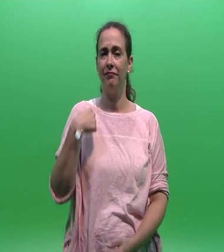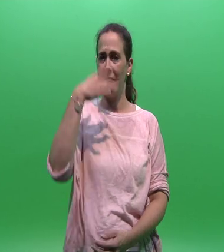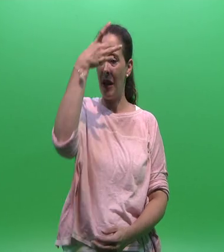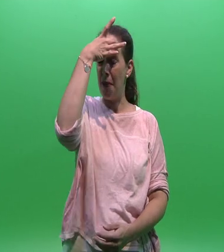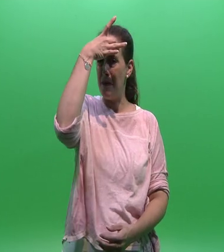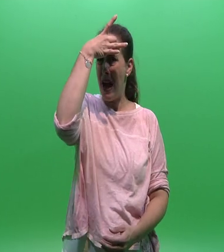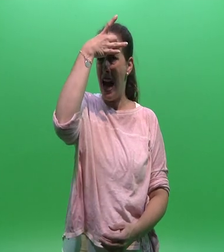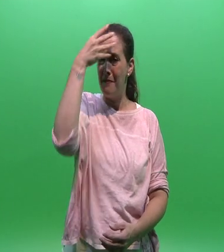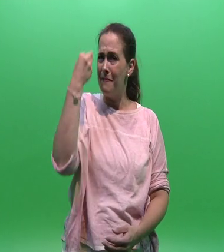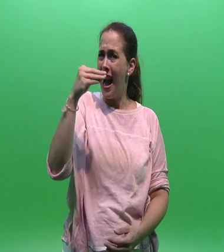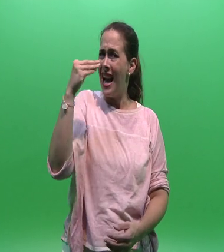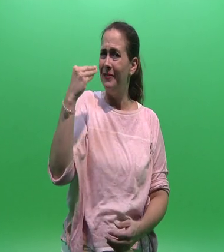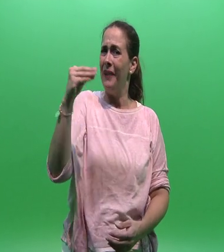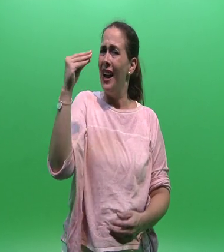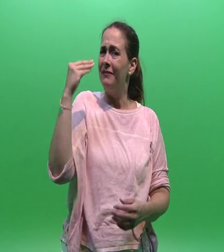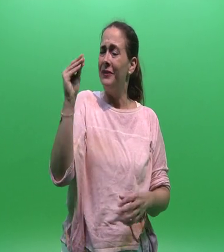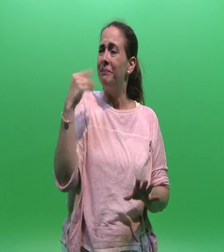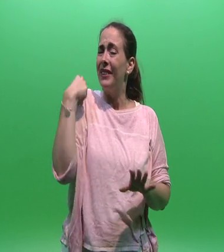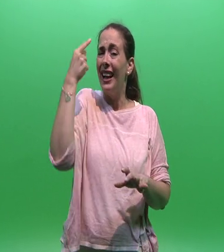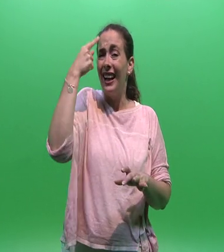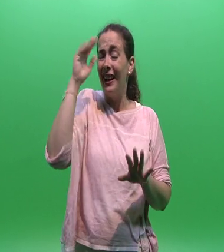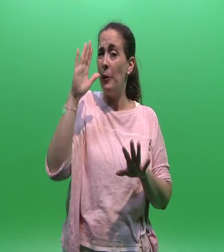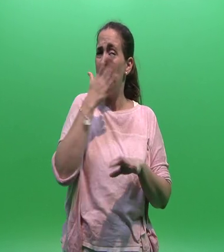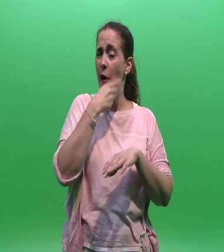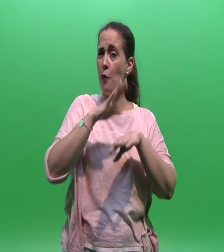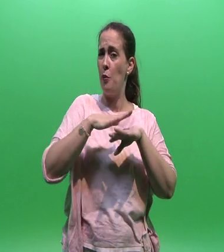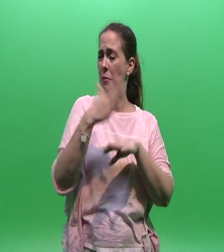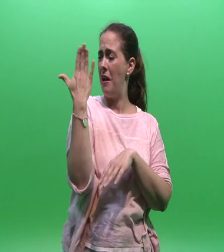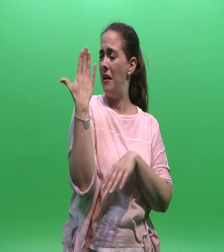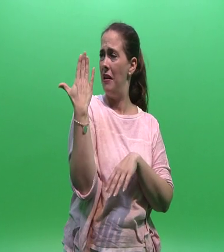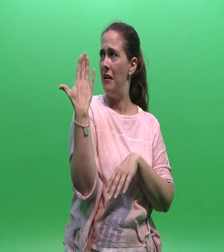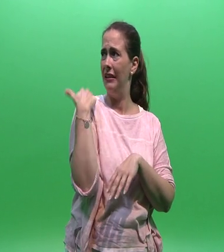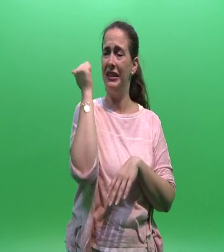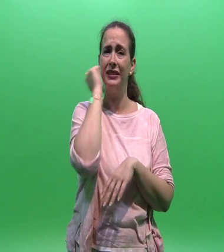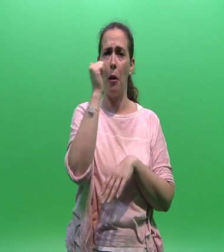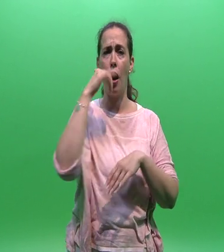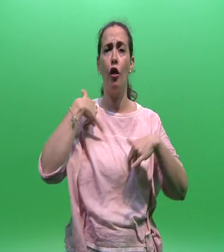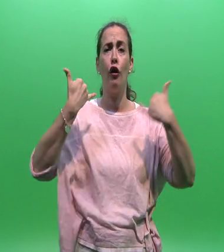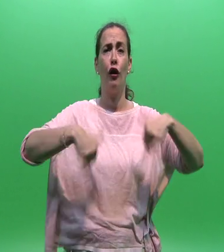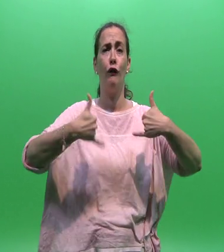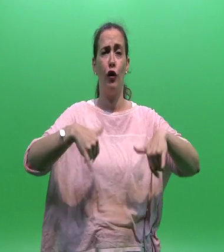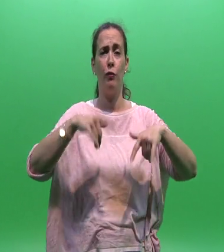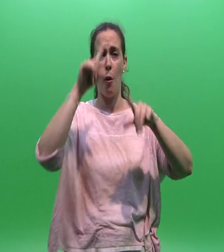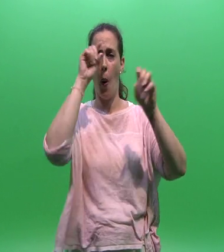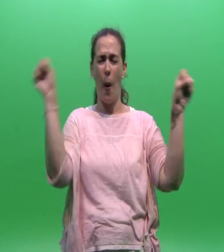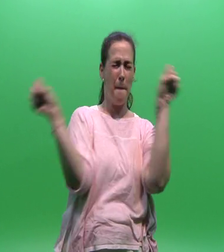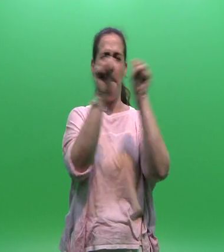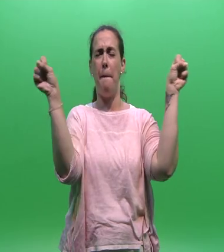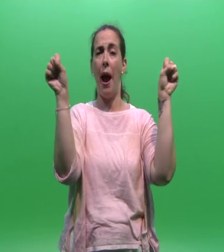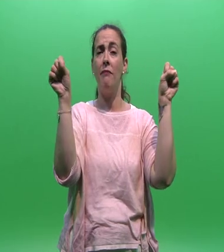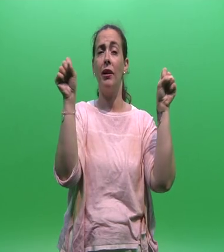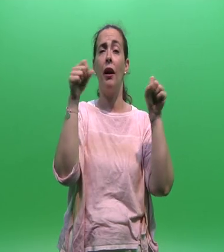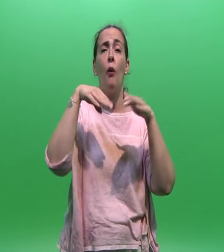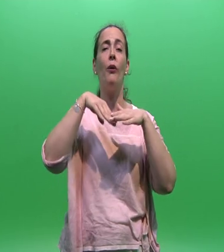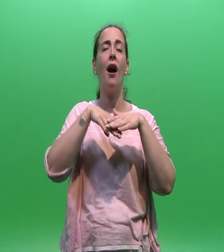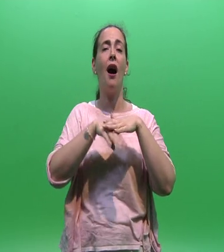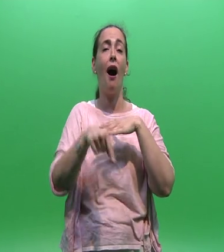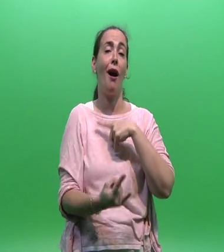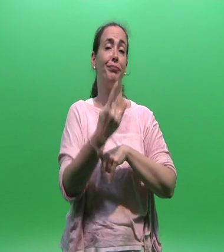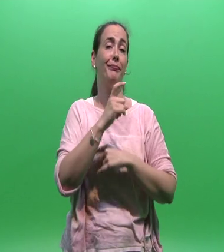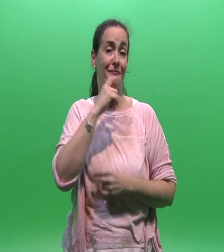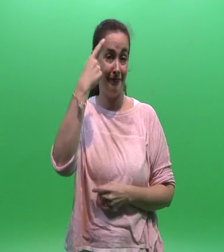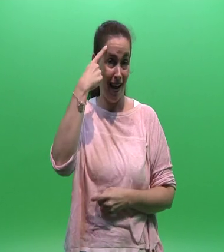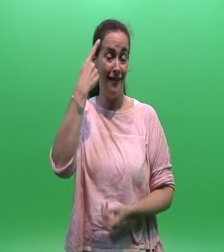Em fa mal el cap i va a més. Em sembla que és perquè el dissabte quan jugava a futbol em vaig donar un cop al cap amb el d'una altra persona. El dolor no m'ha sortit fins ara.